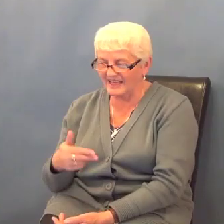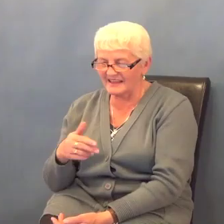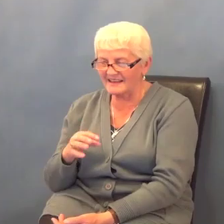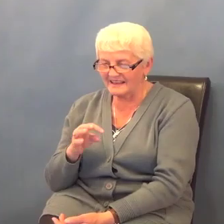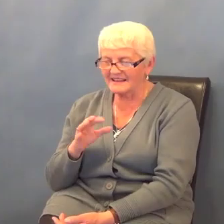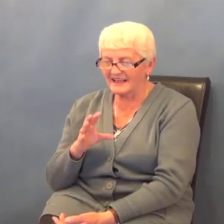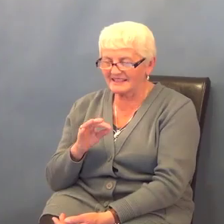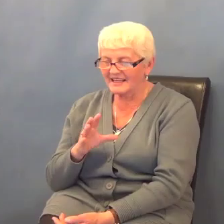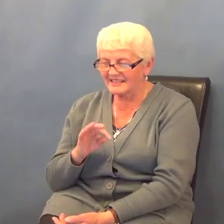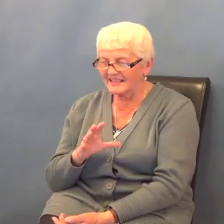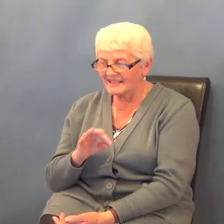Tak, tak.